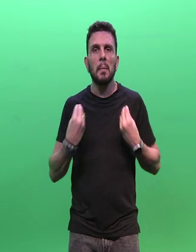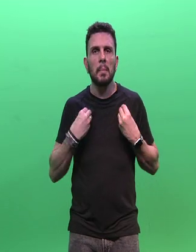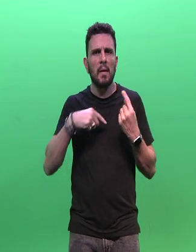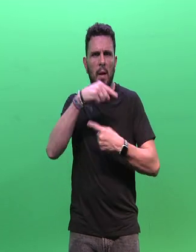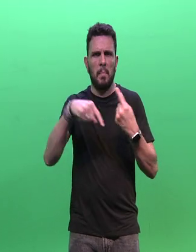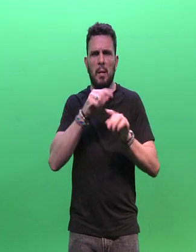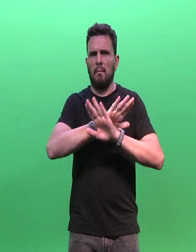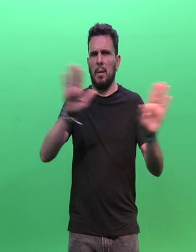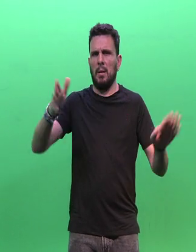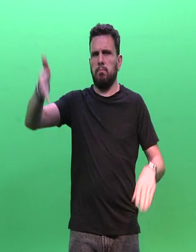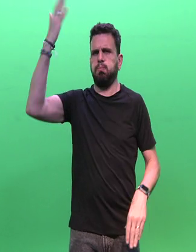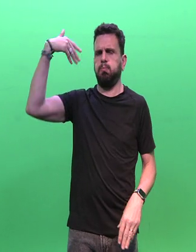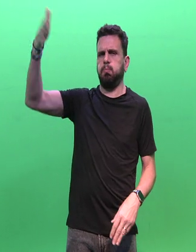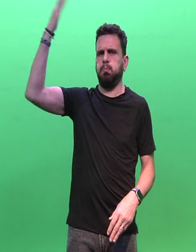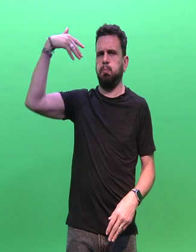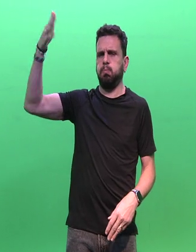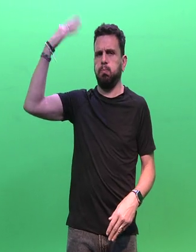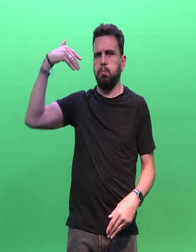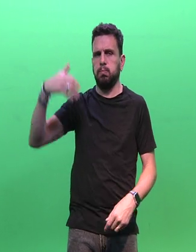Fa molt de temps que vaig deixar de viure amb la família!